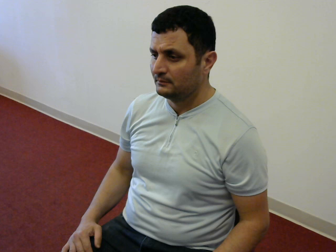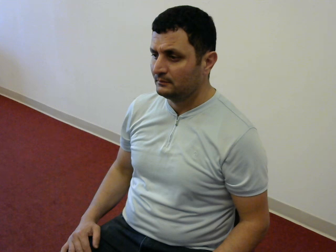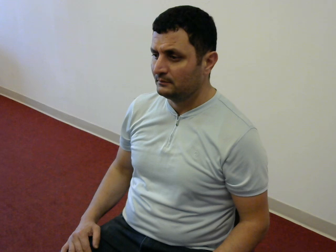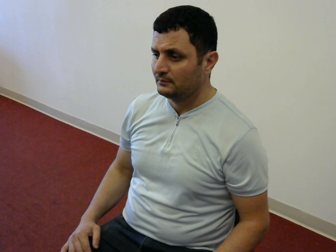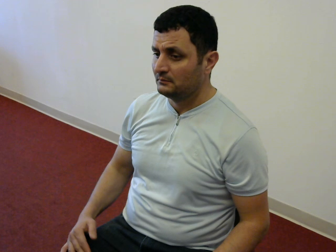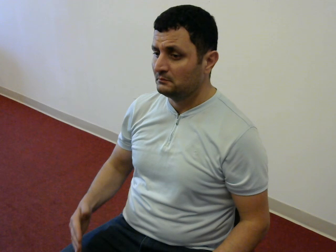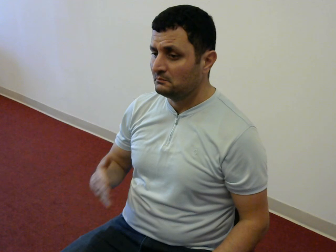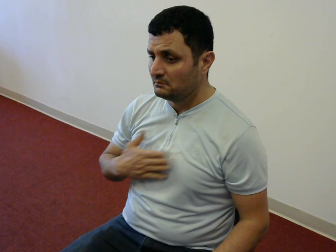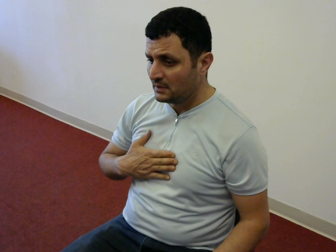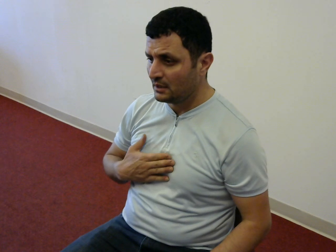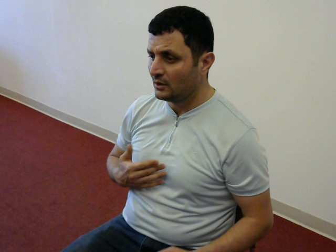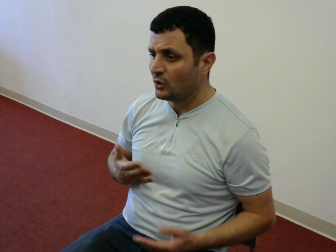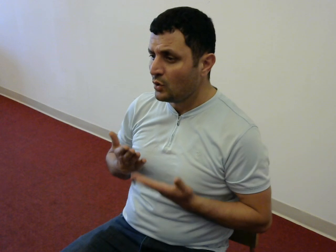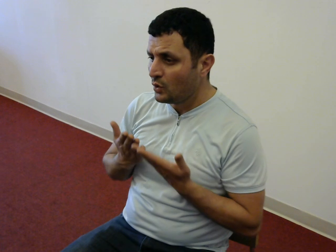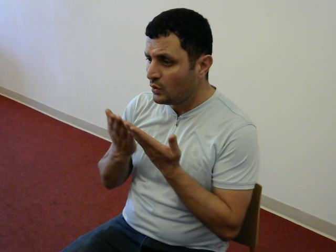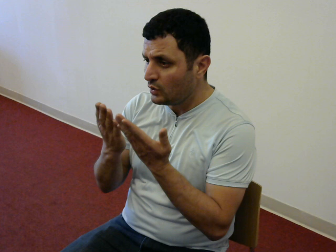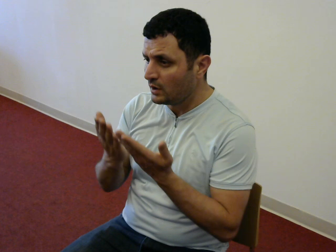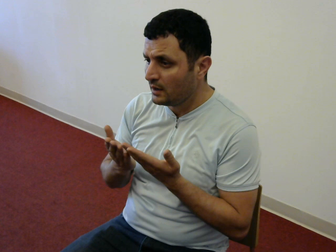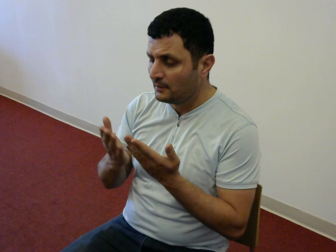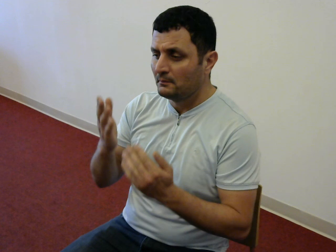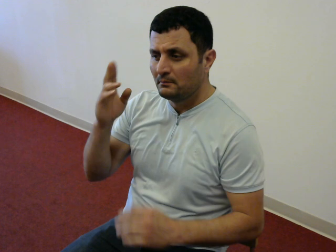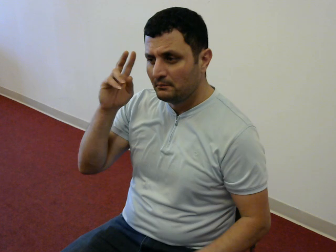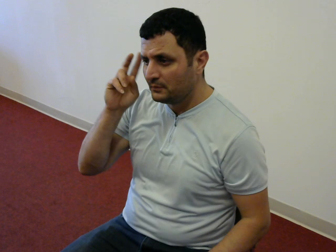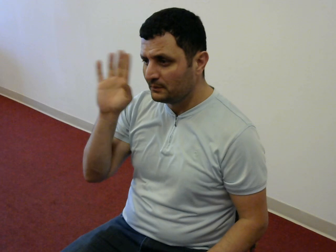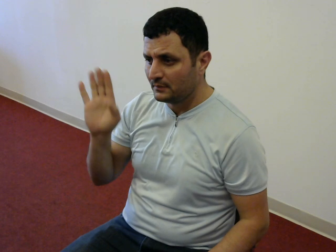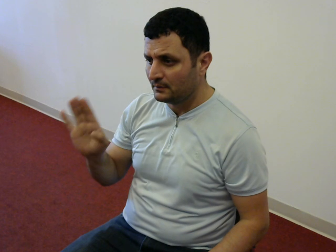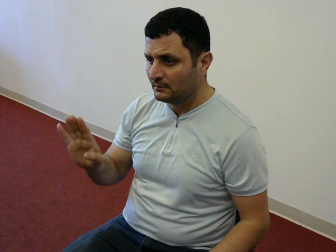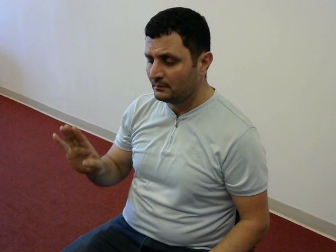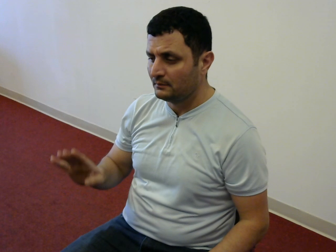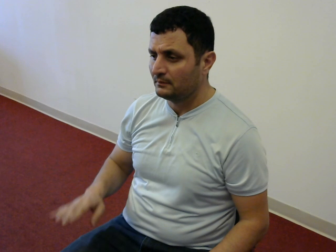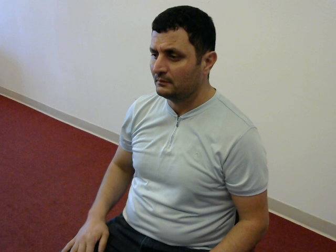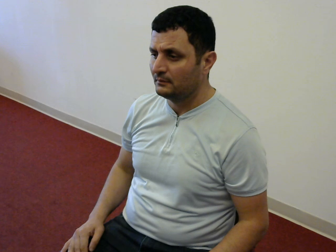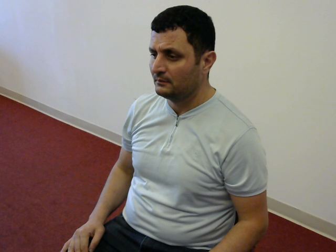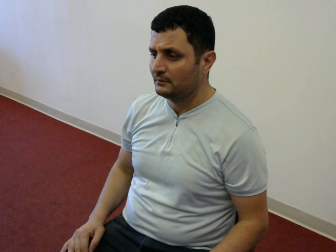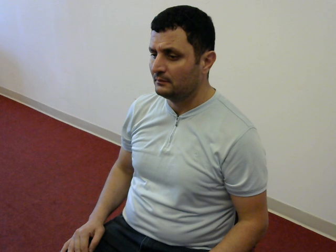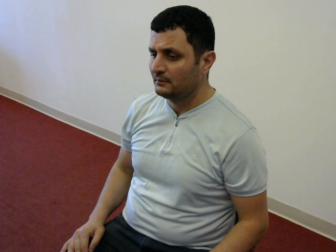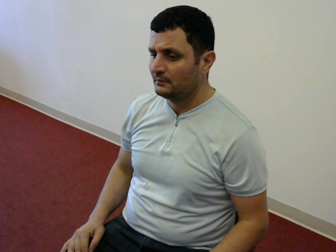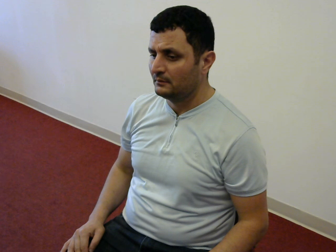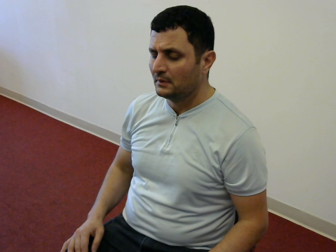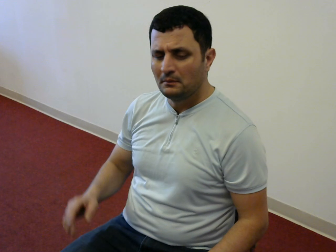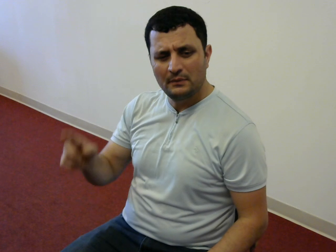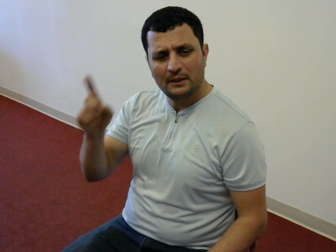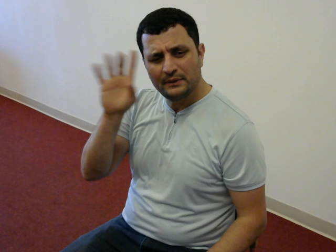Mən oxuya bilmirəm